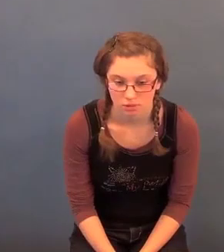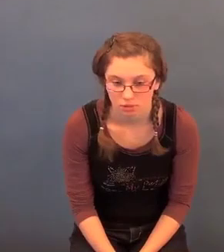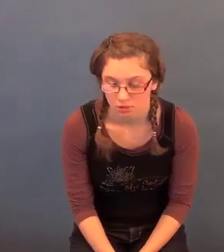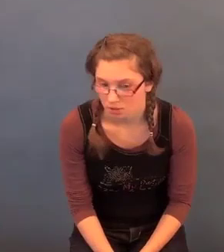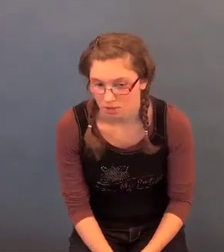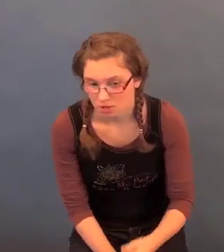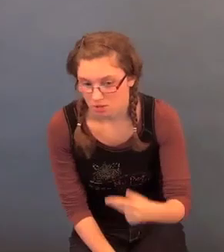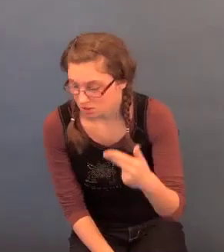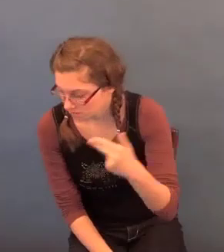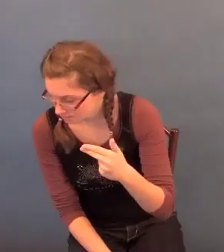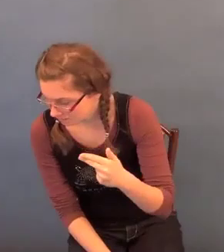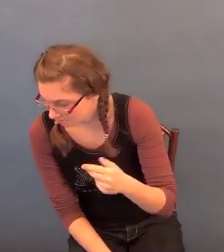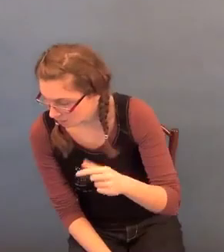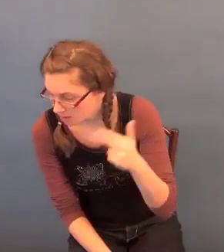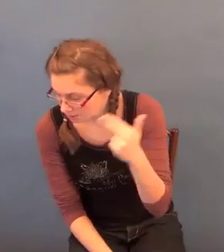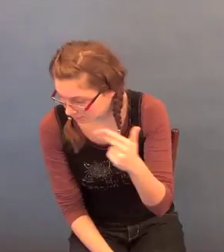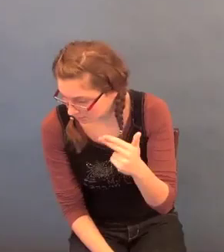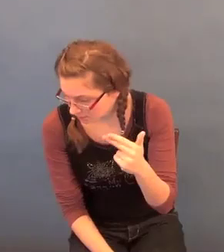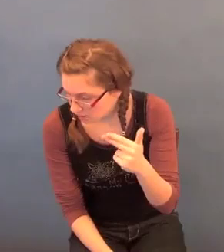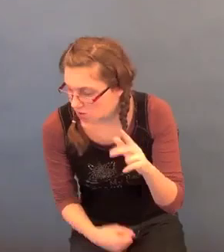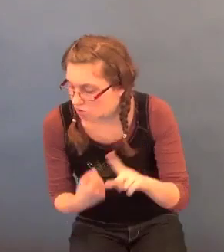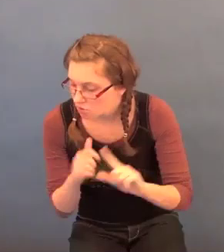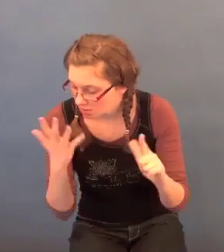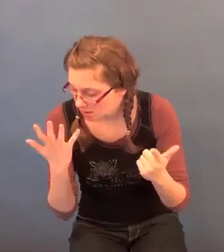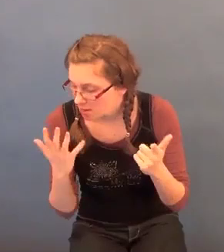Niedziela, siódmego, jest wolna.